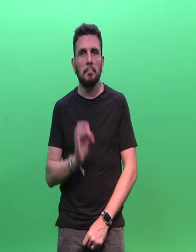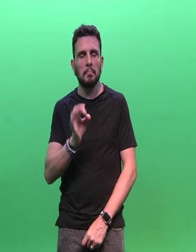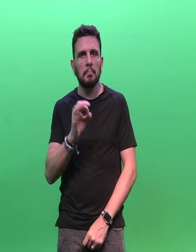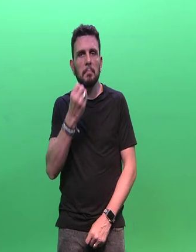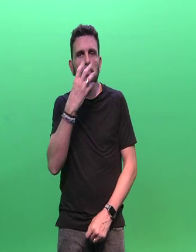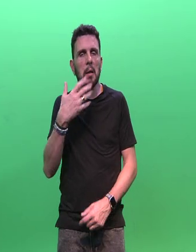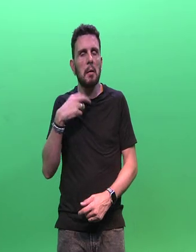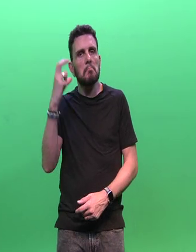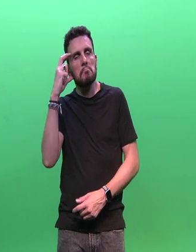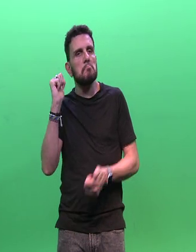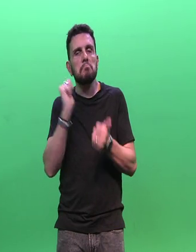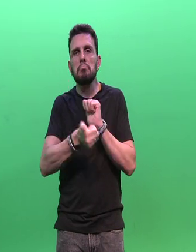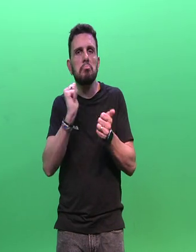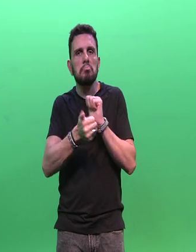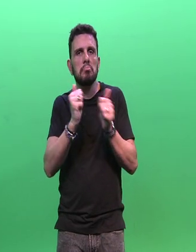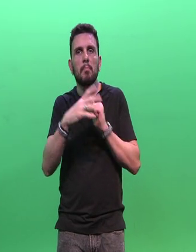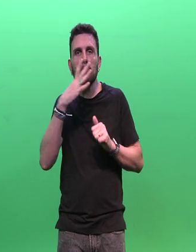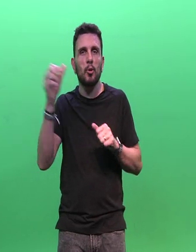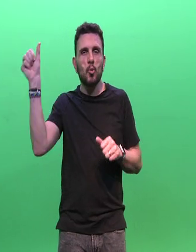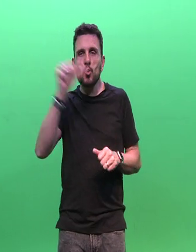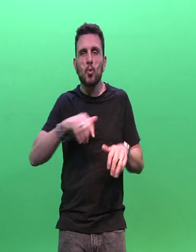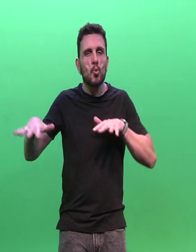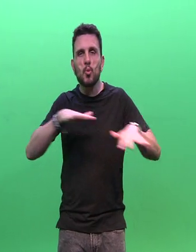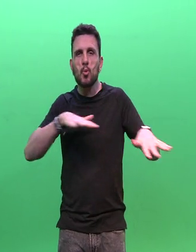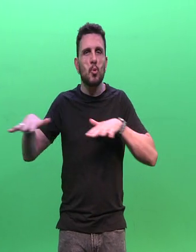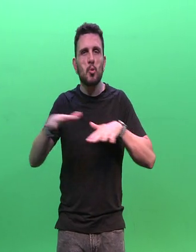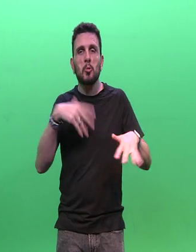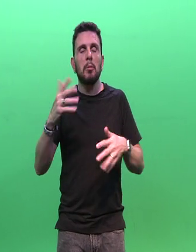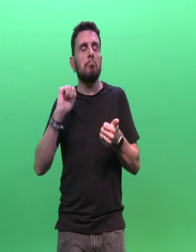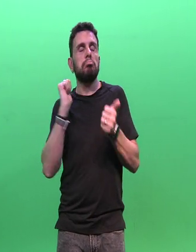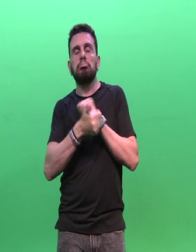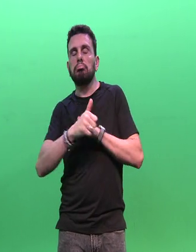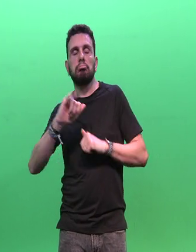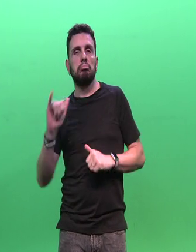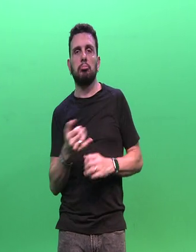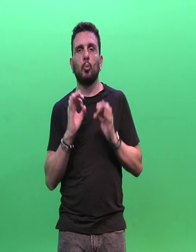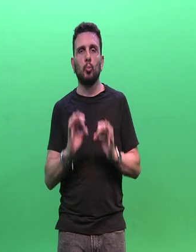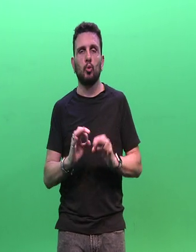Sí, dormo bé, perquè estic tot el dia en moviment, i després em quedo adormit com un tronc, estic cansat.